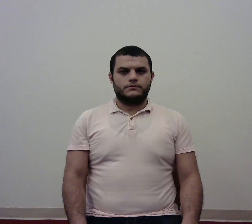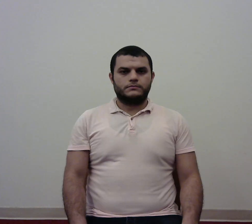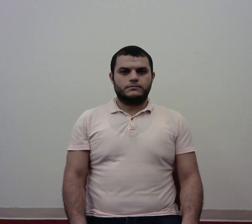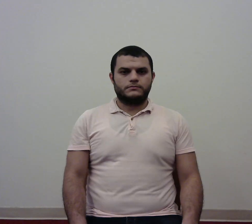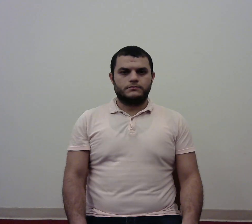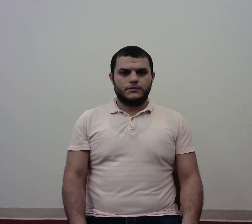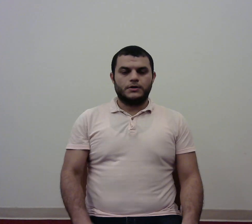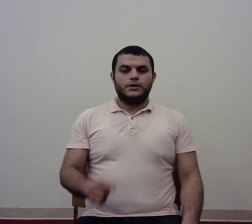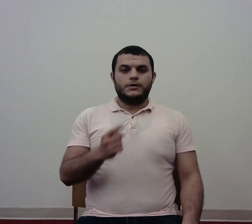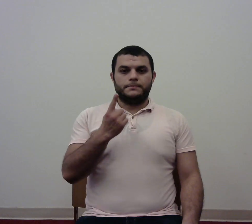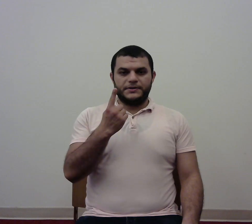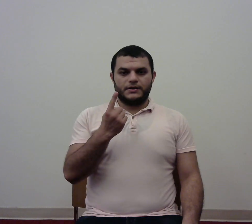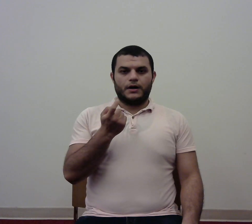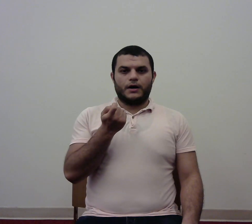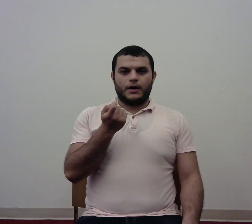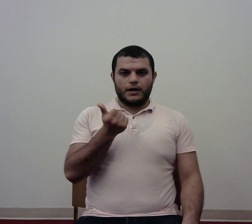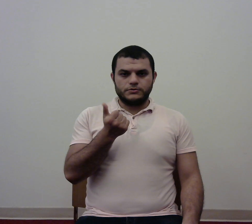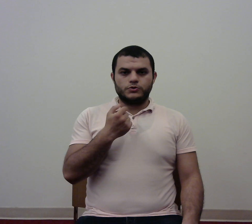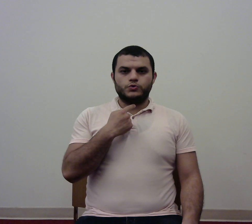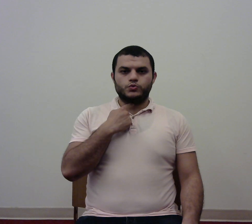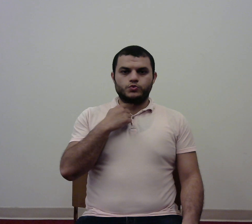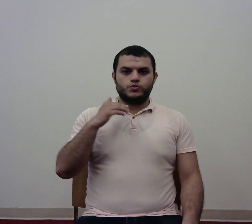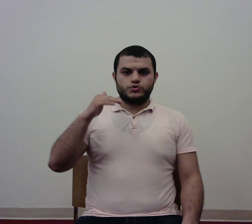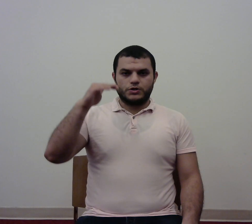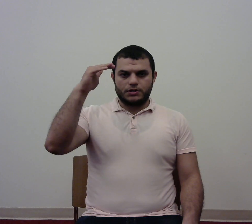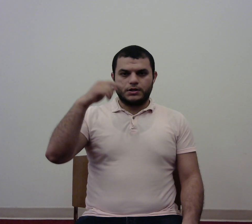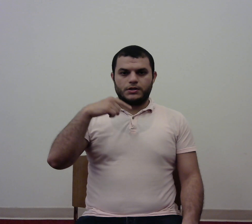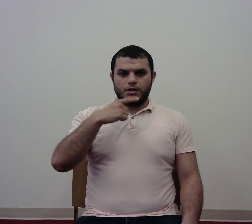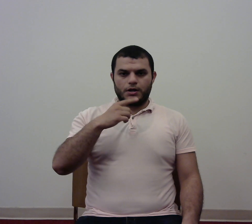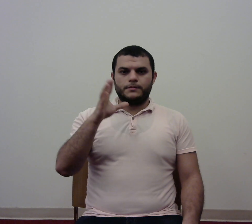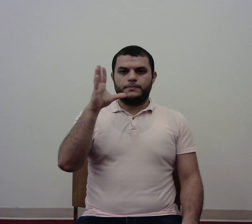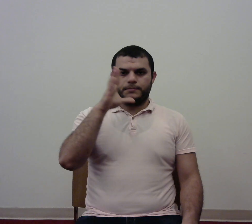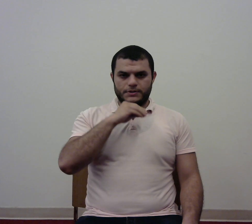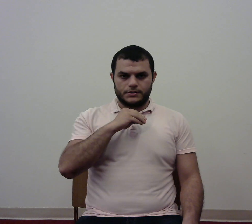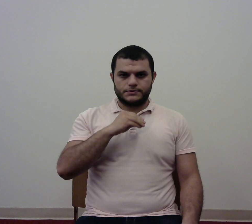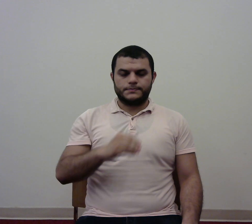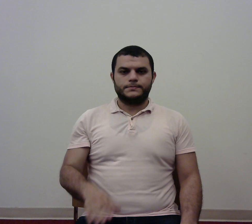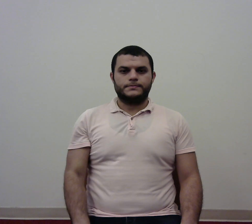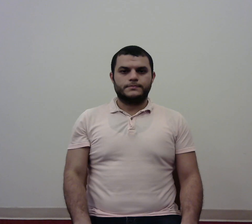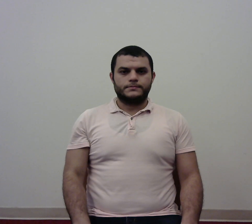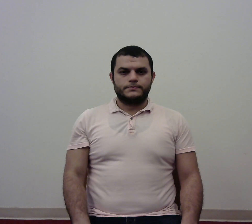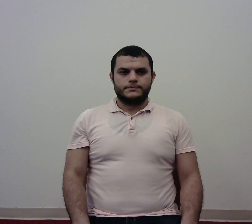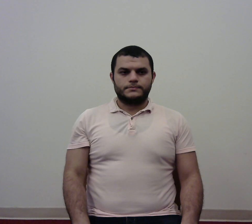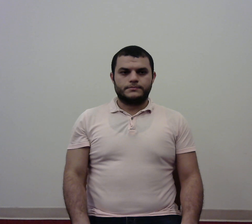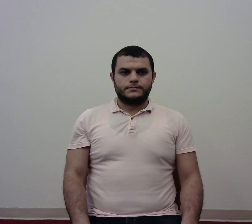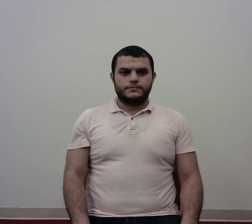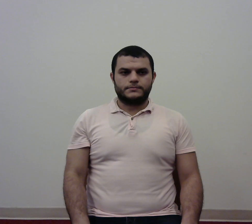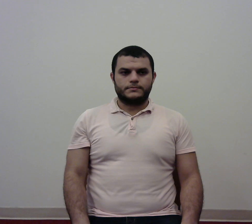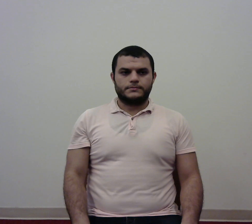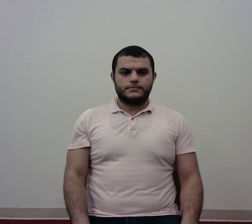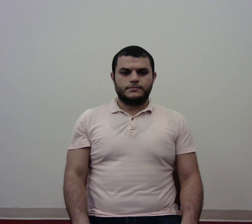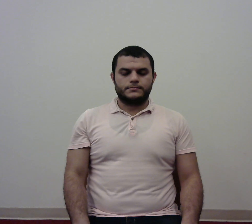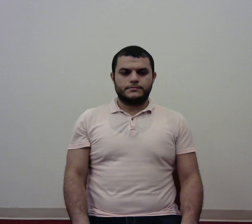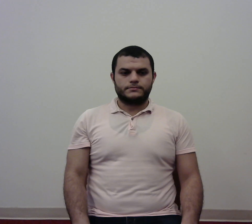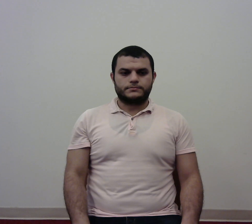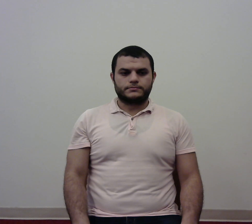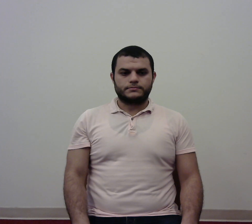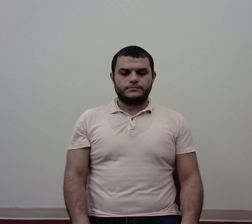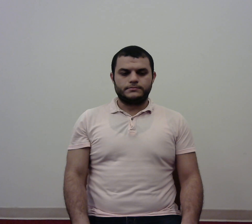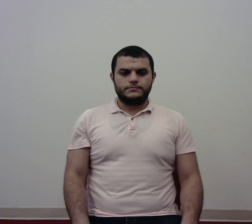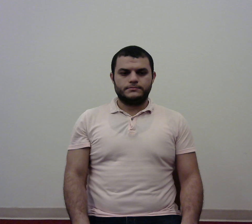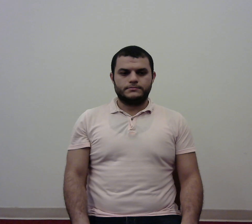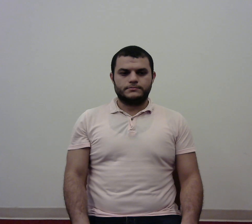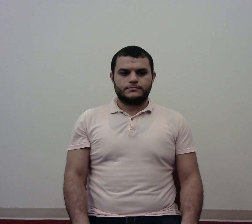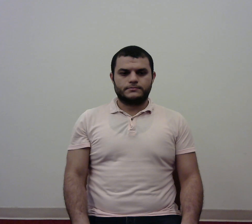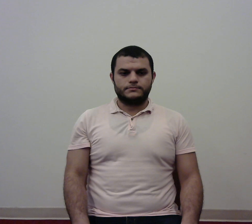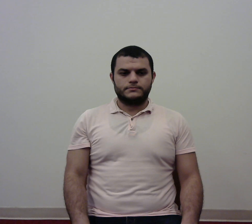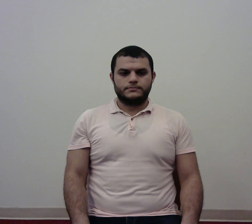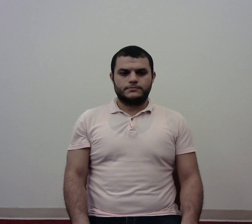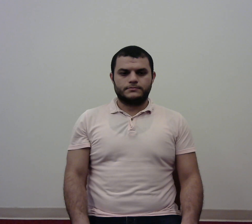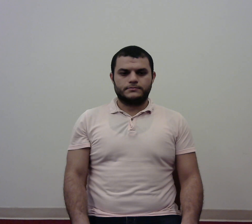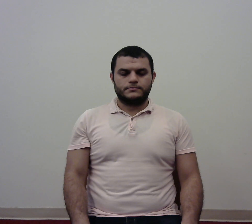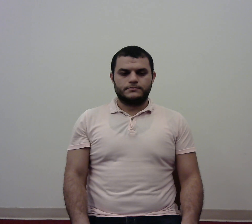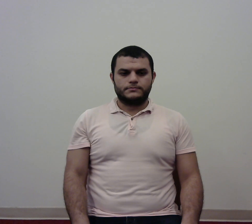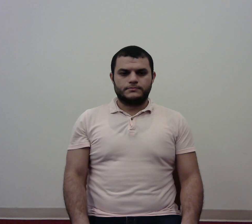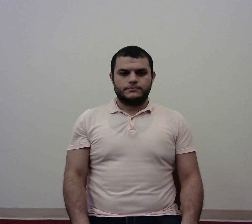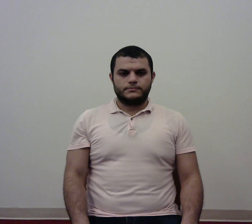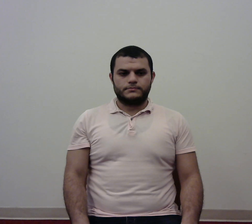Bir az ucadan deyə bilərsinizmi?